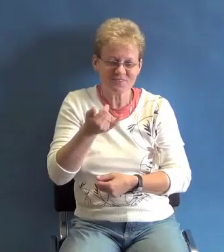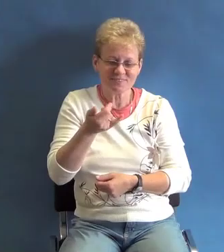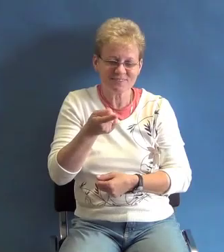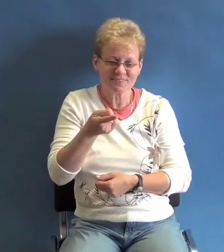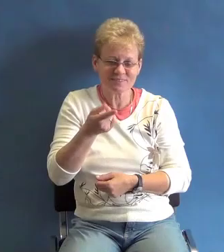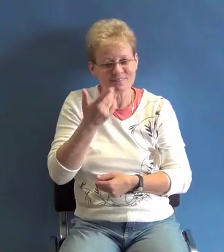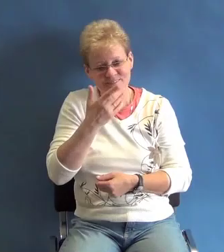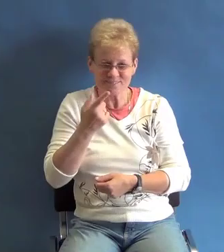A ty jak?